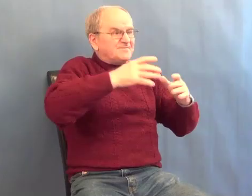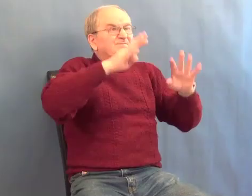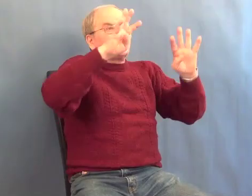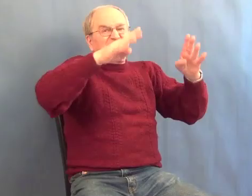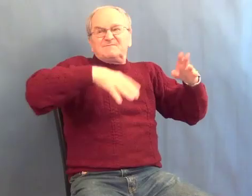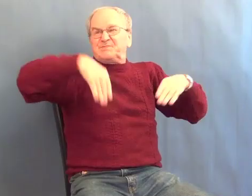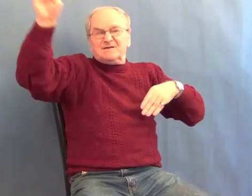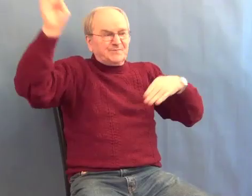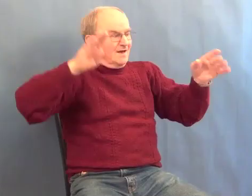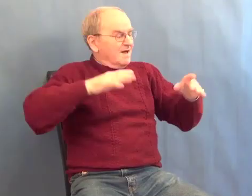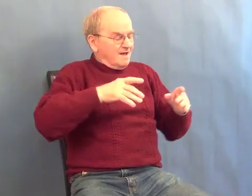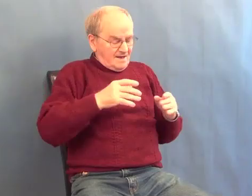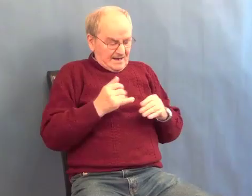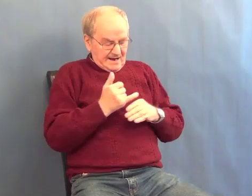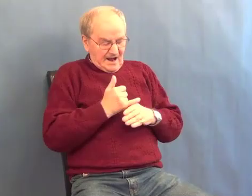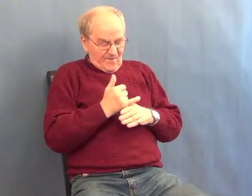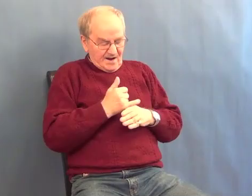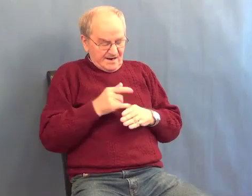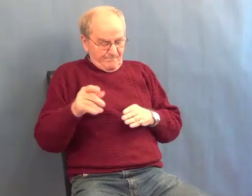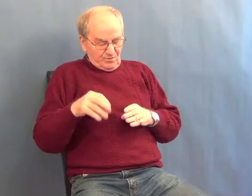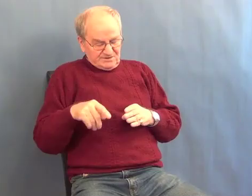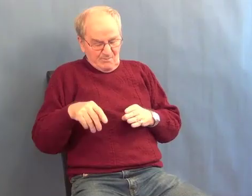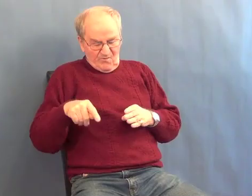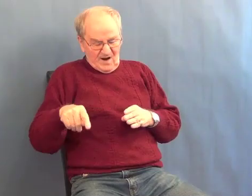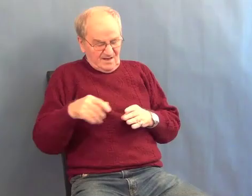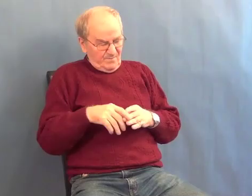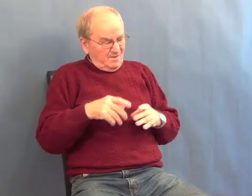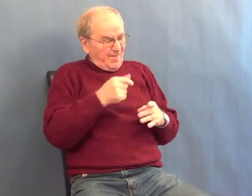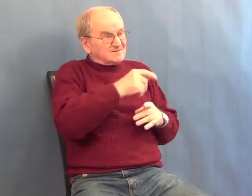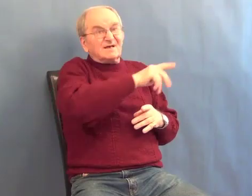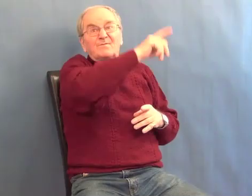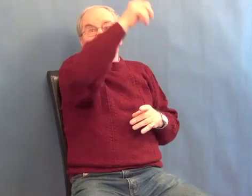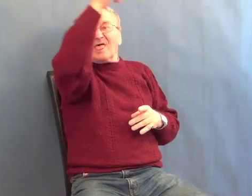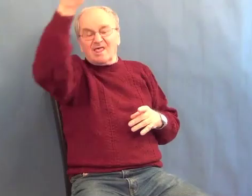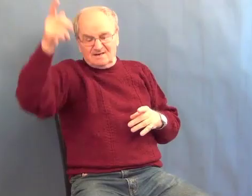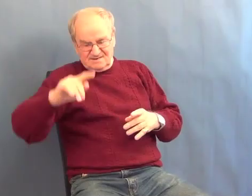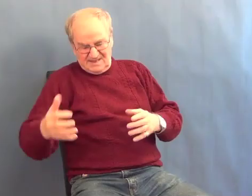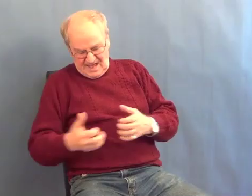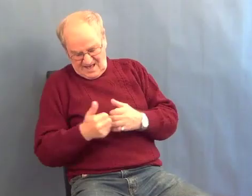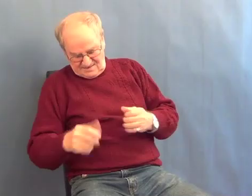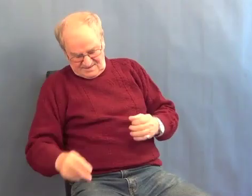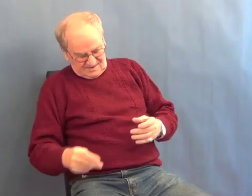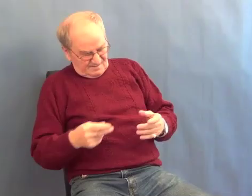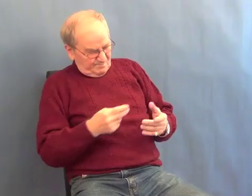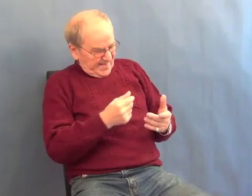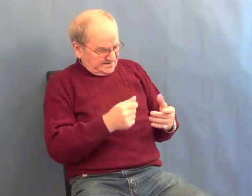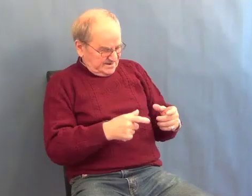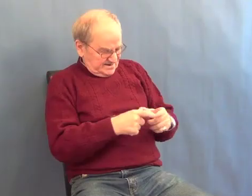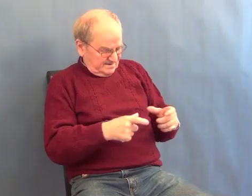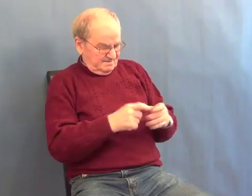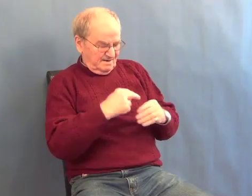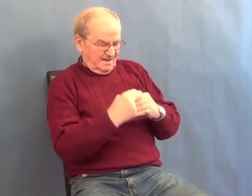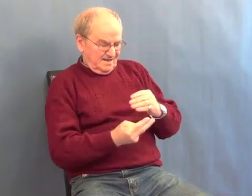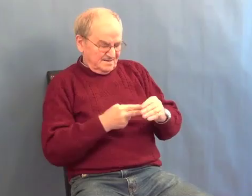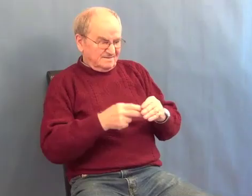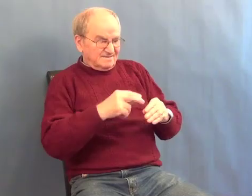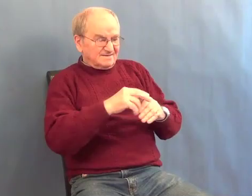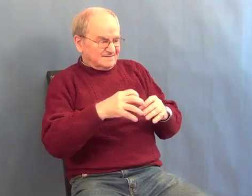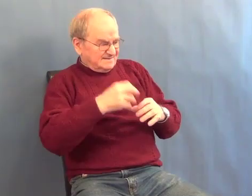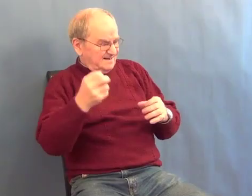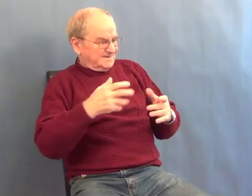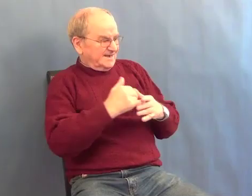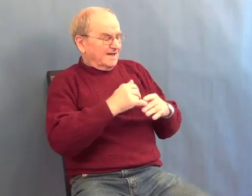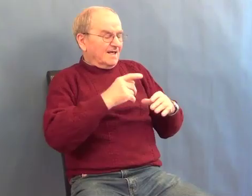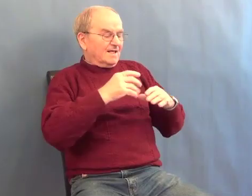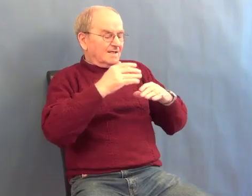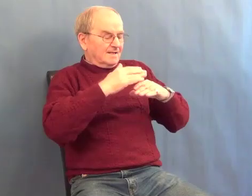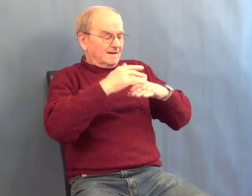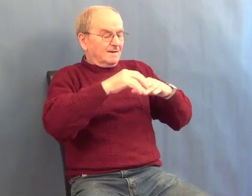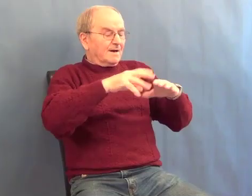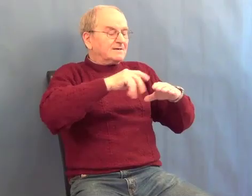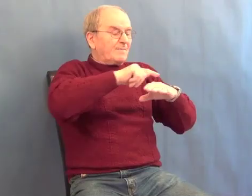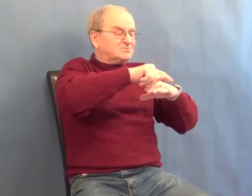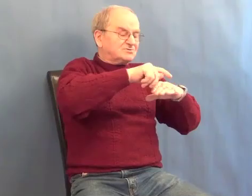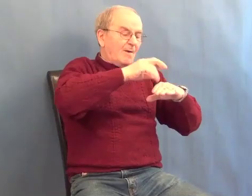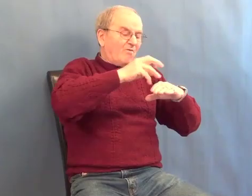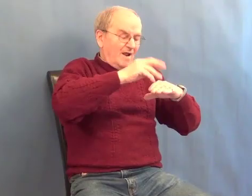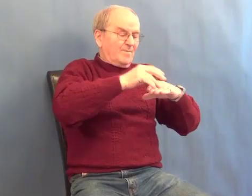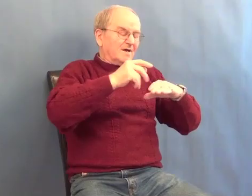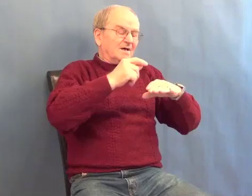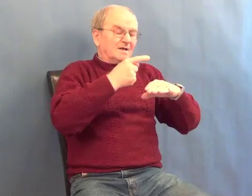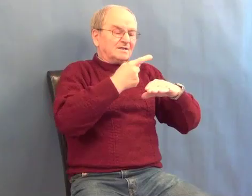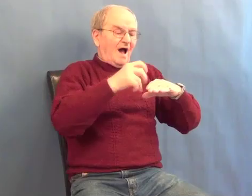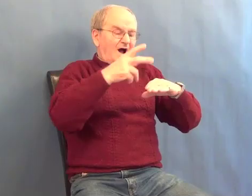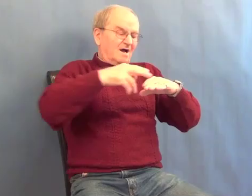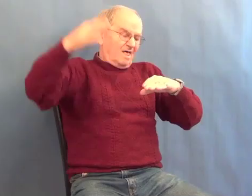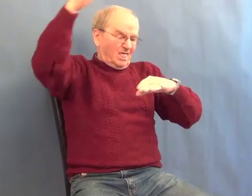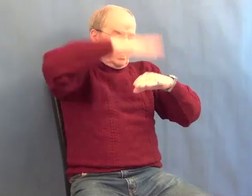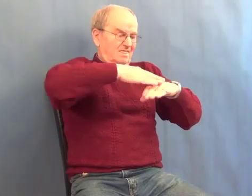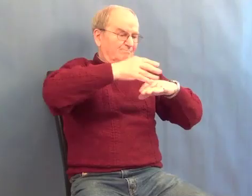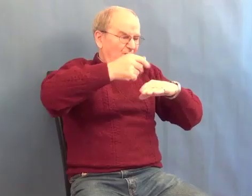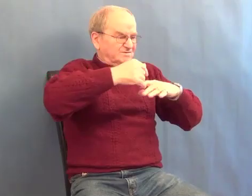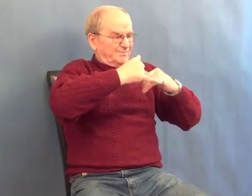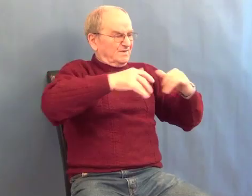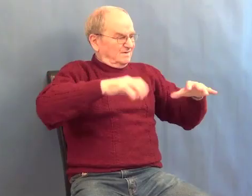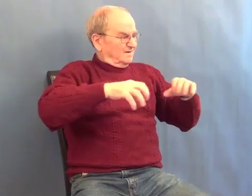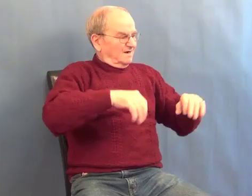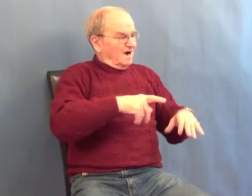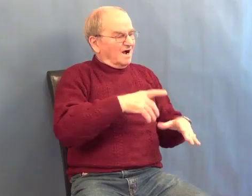Z powodu wybuchu pieniądze były wszędzie, nawet niedaleko kawiarni znalazłem pieniądze w gruzie, były nawet na jej dachu.